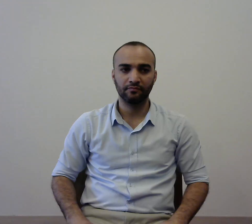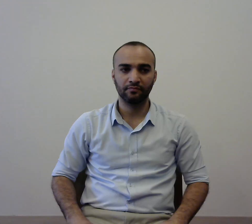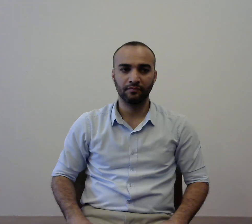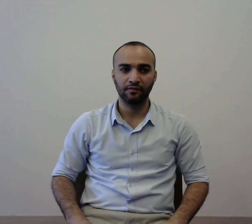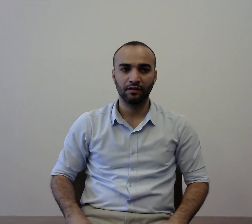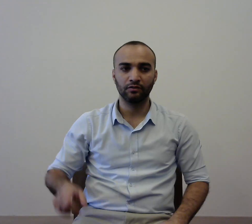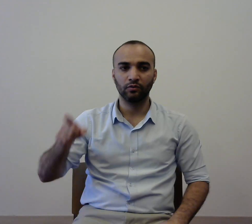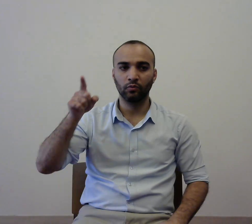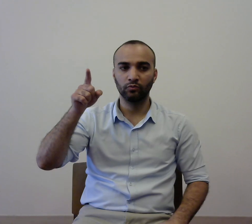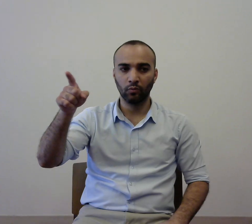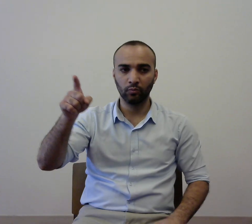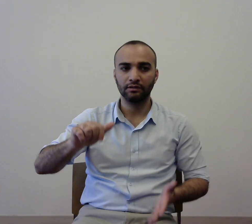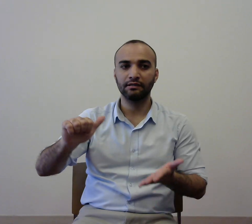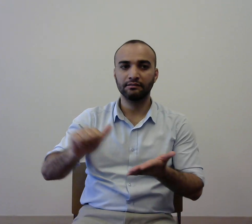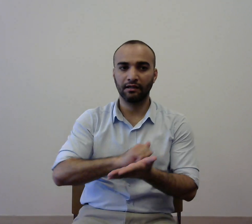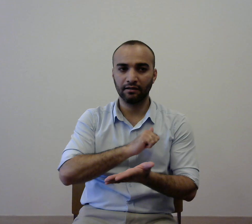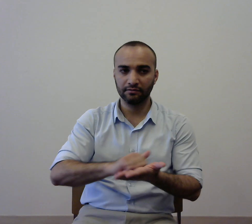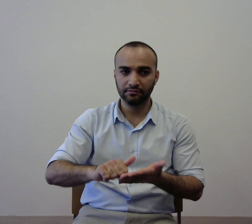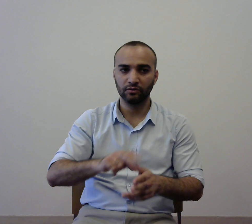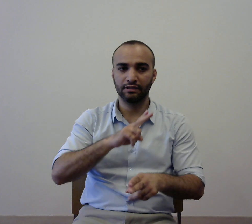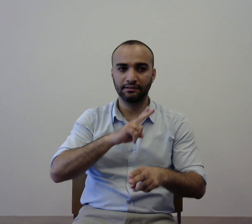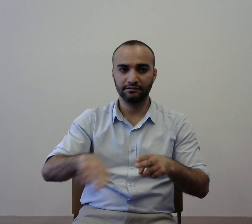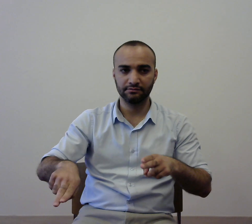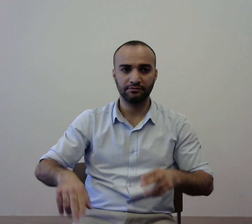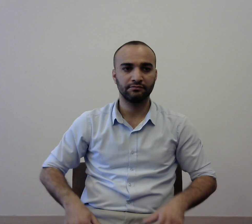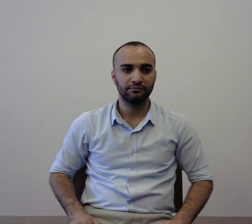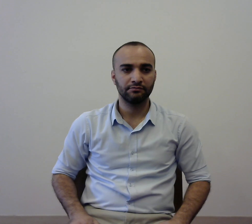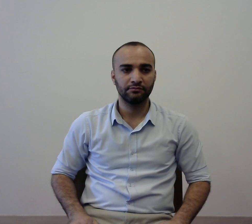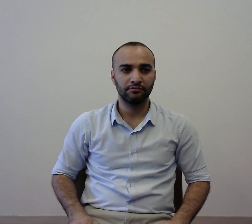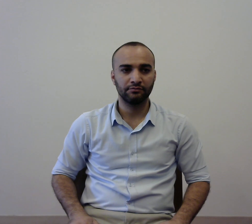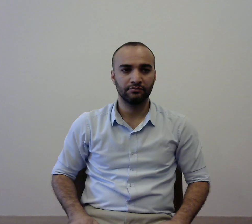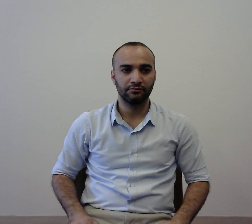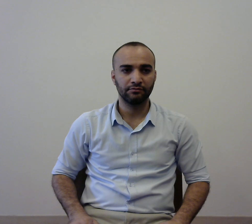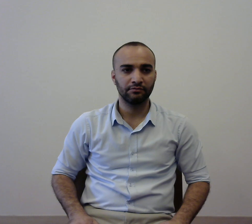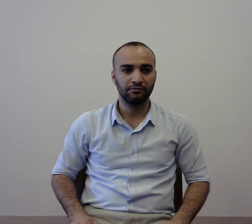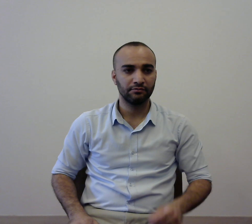O sənədlərini itirib